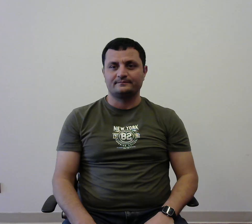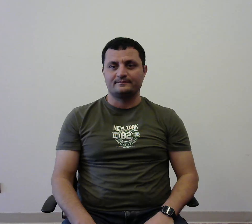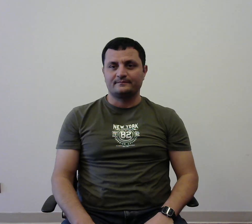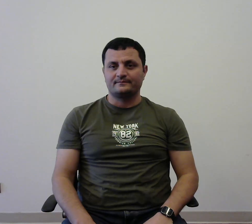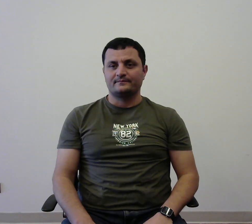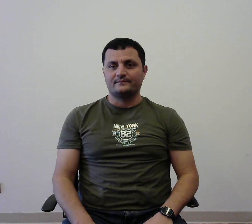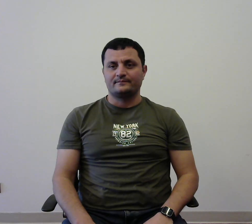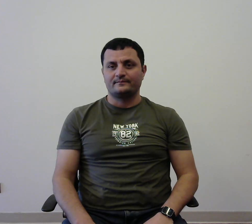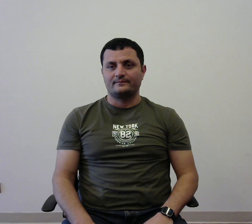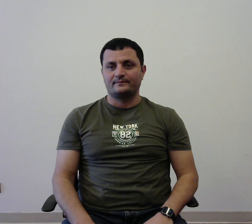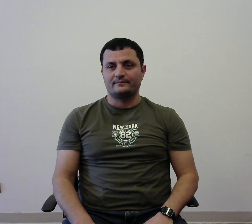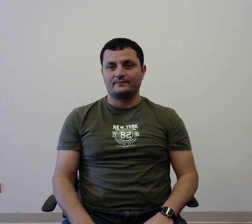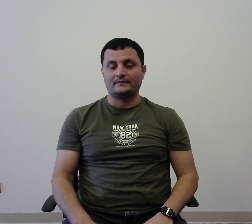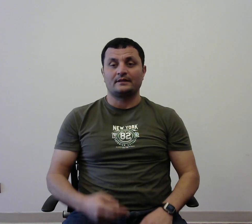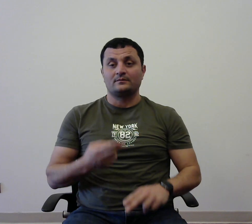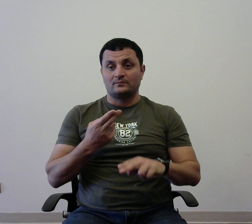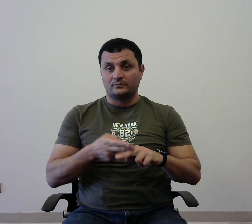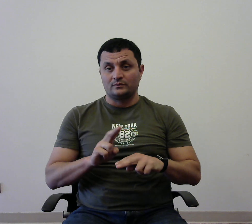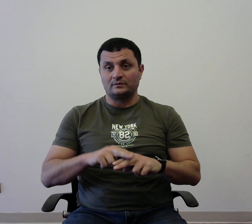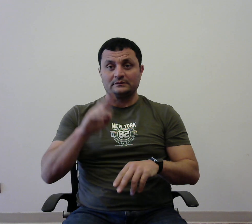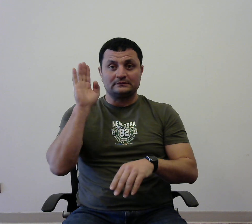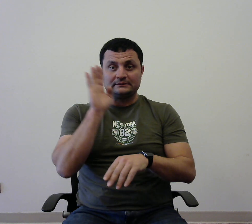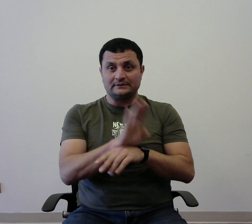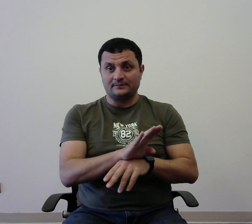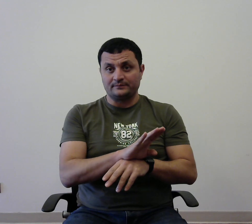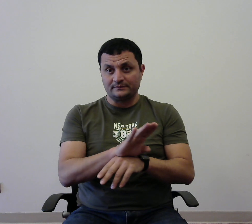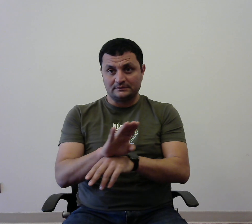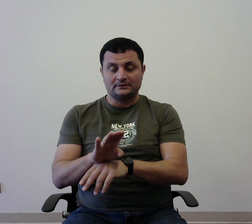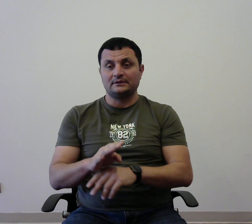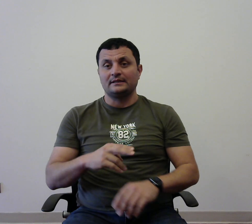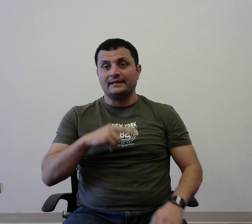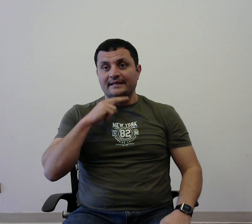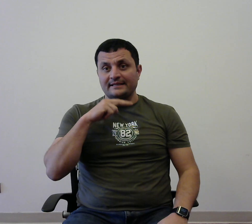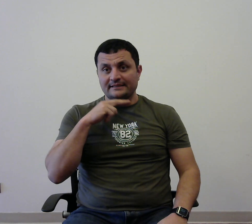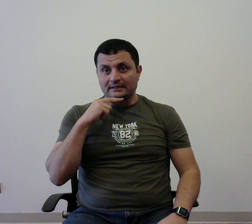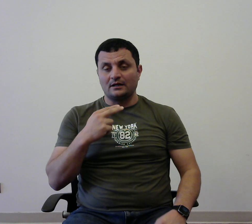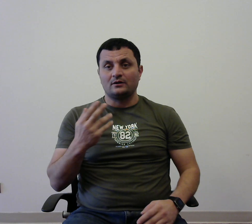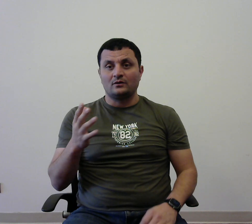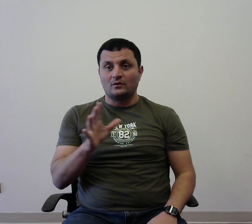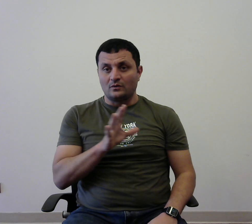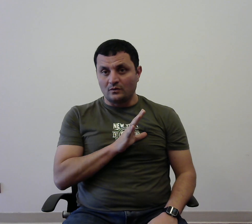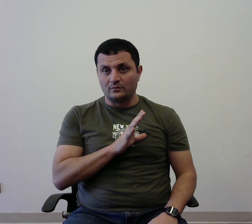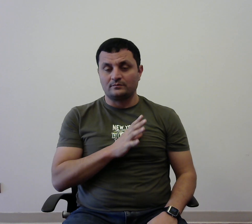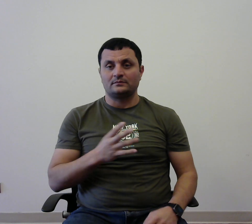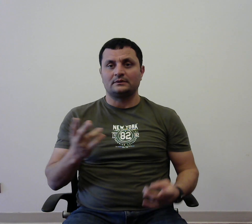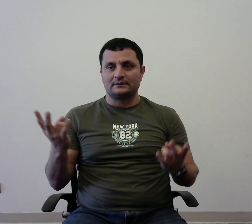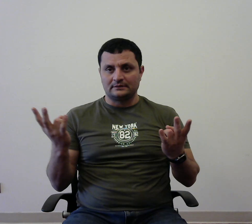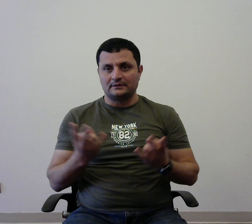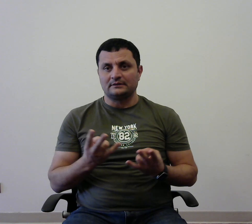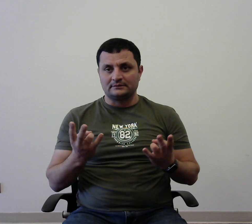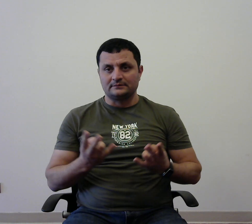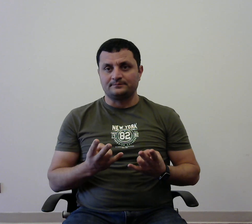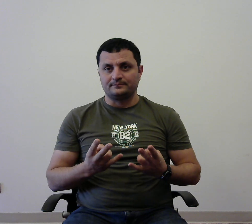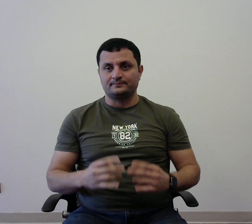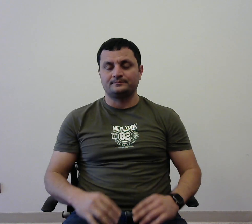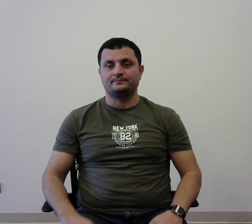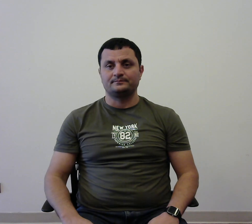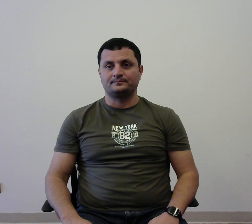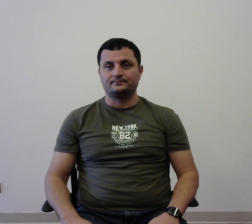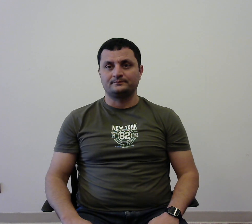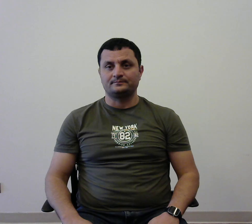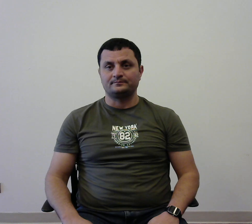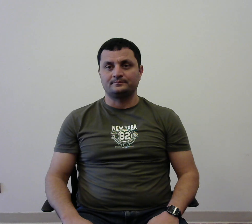Bu tapşırıqlarda diqqətli olmaq lazımdır